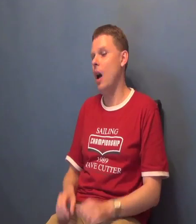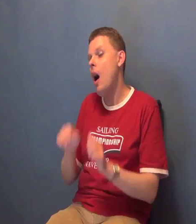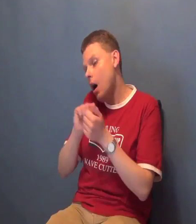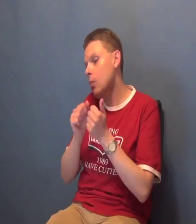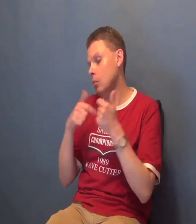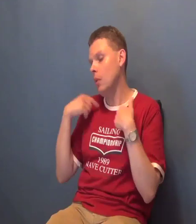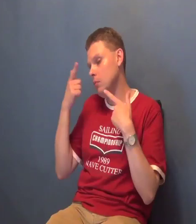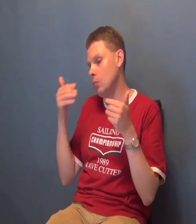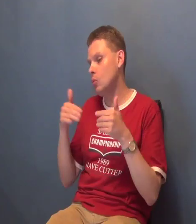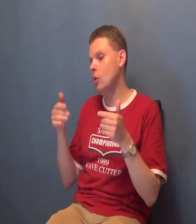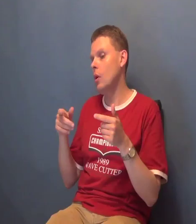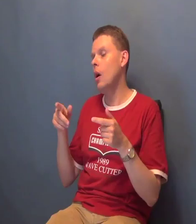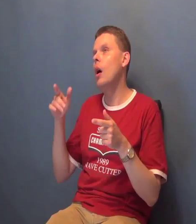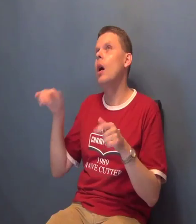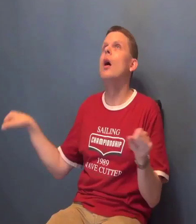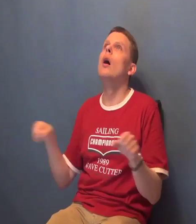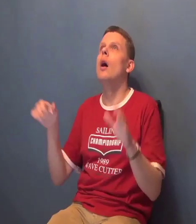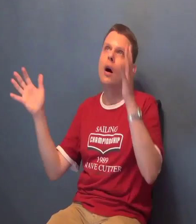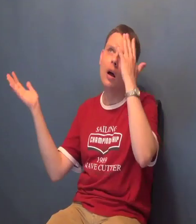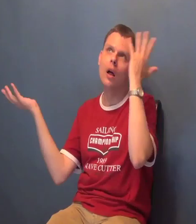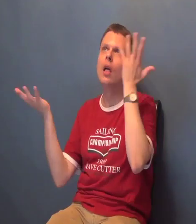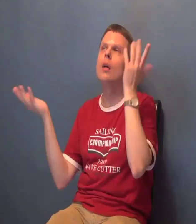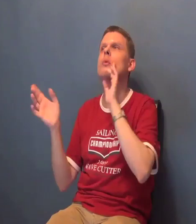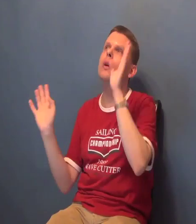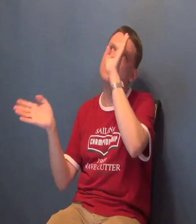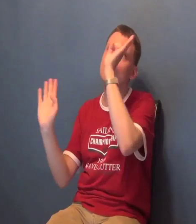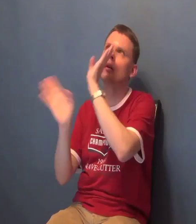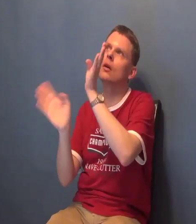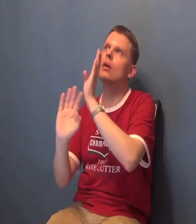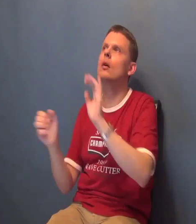Albo myślę, że to może oznaczać, że trzyma torbę i nie myśli o niczym.